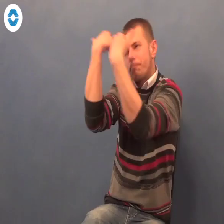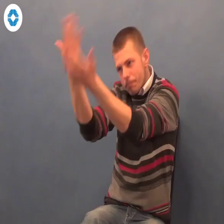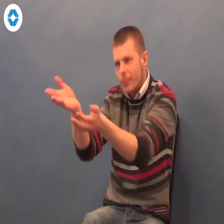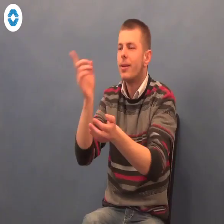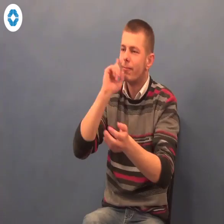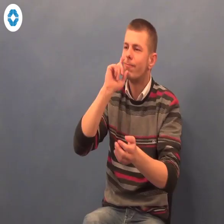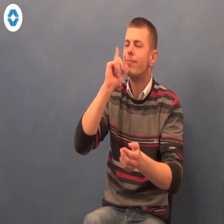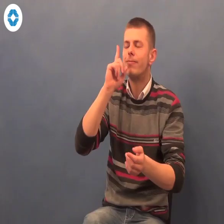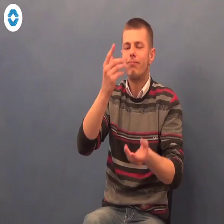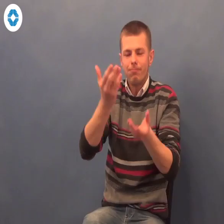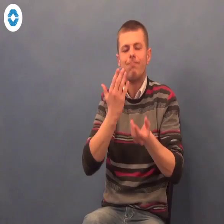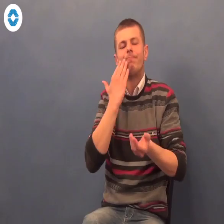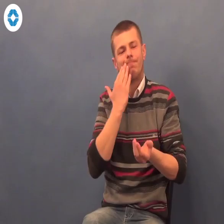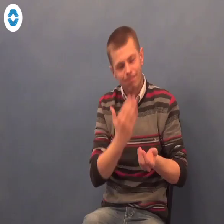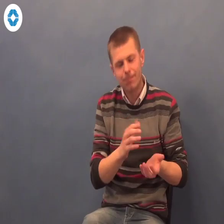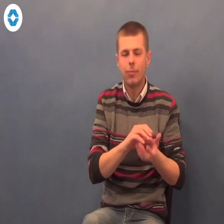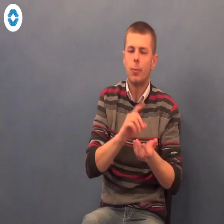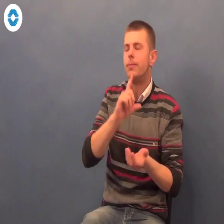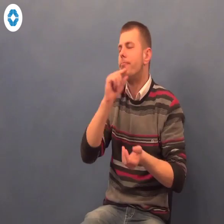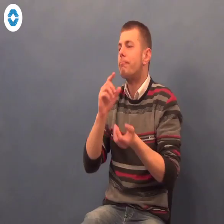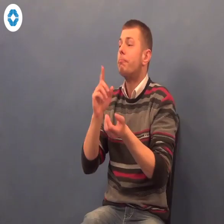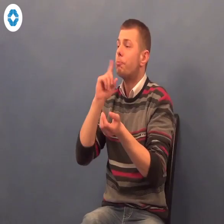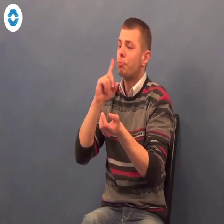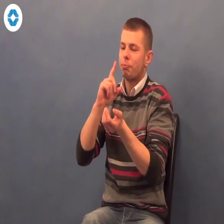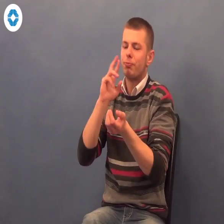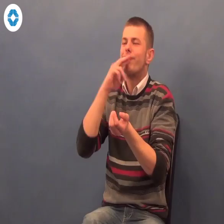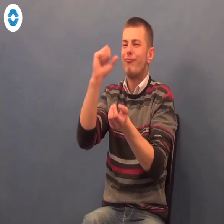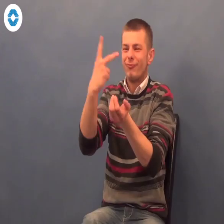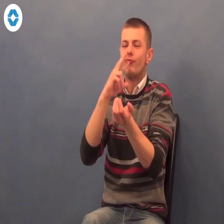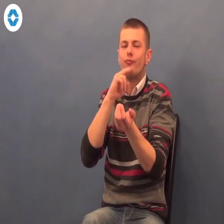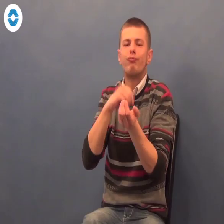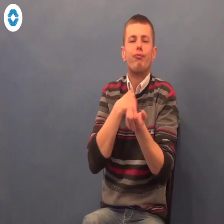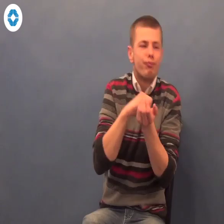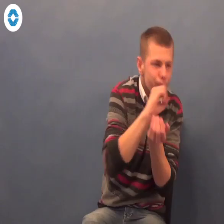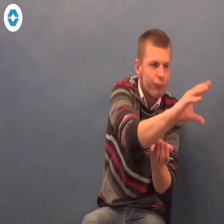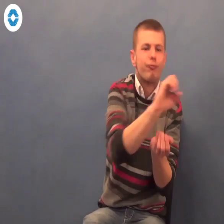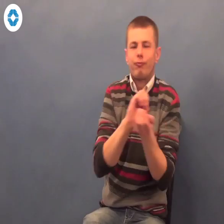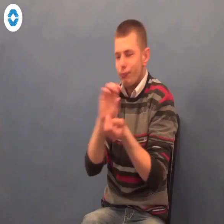Chłopiec dziękuje za gruszki i dzieli się nimi z pozostałymi chłopcami.